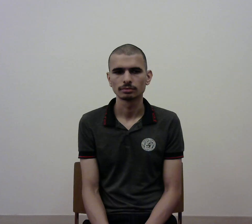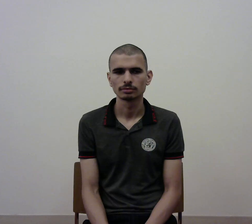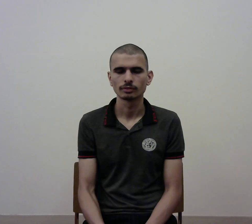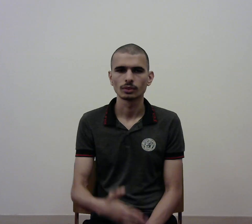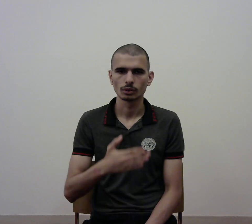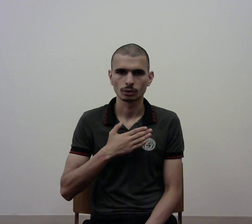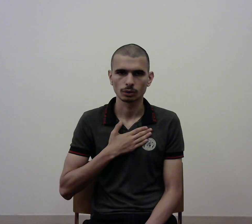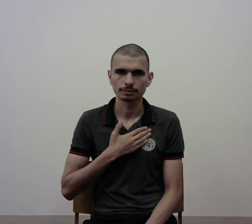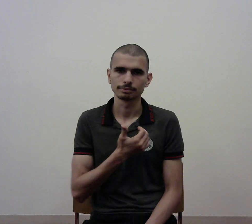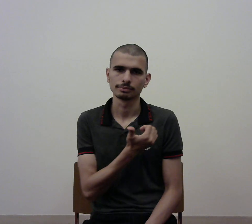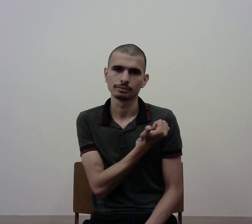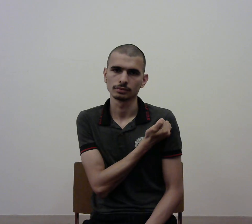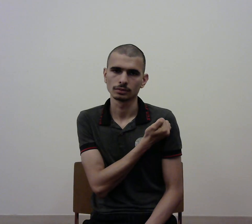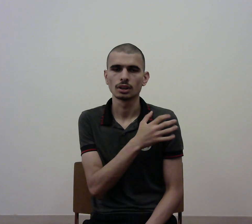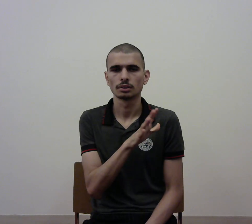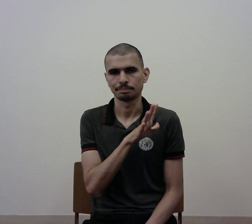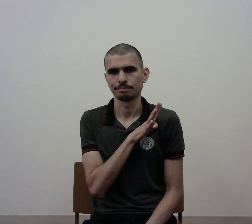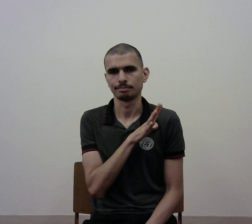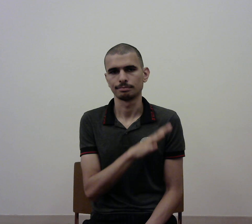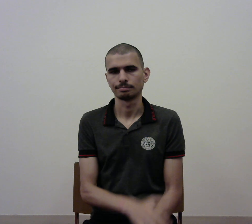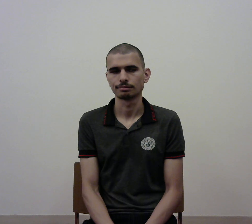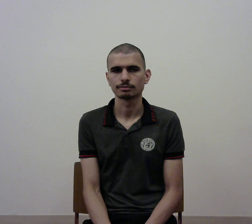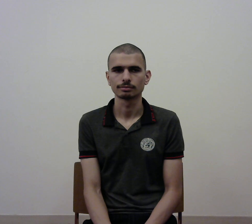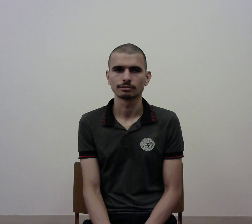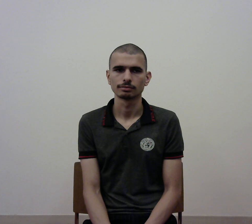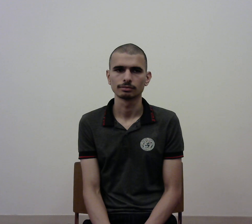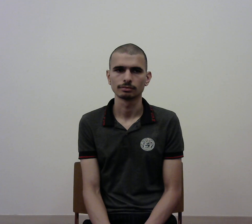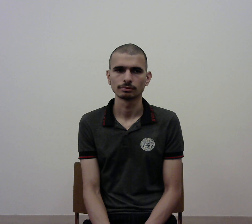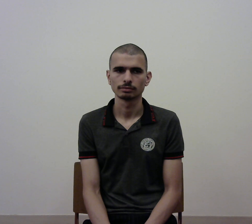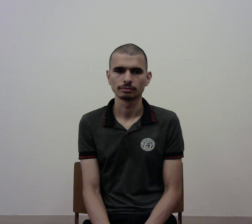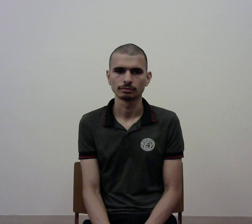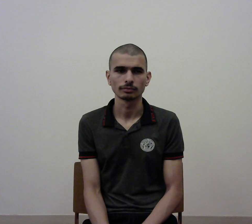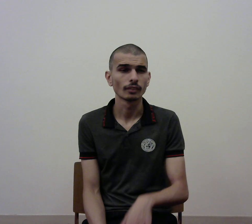Mən vaksin vurdurmuşam